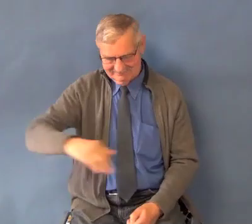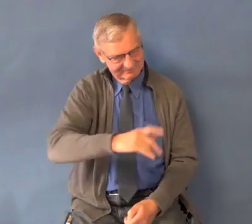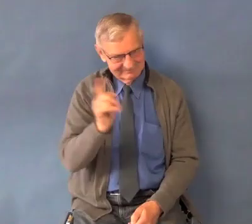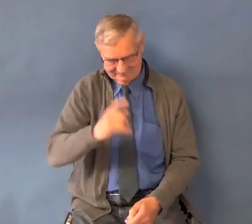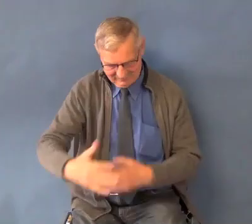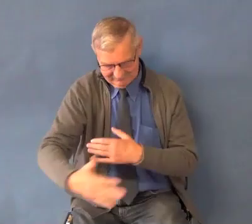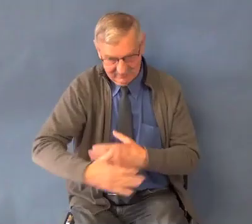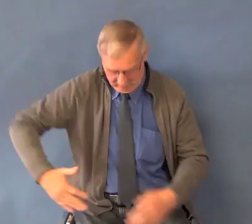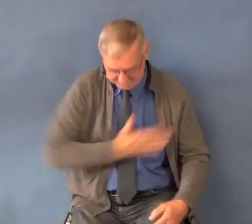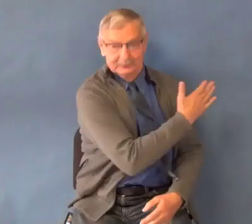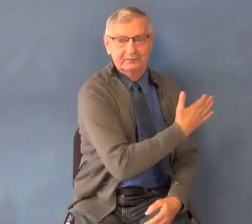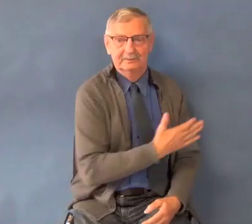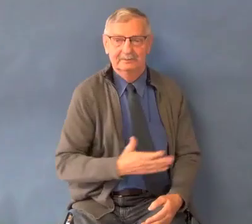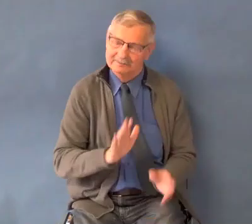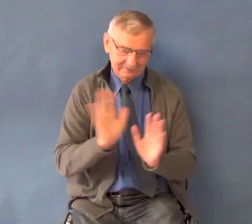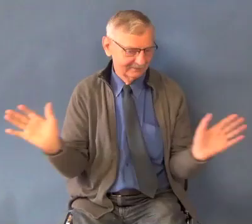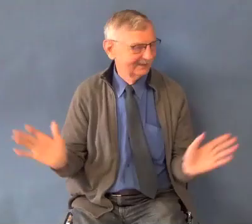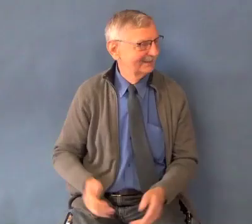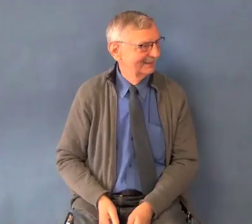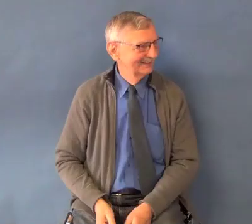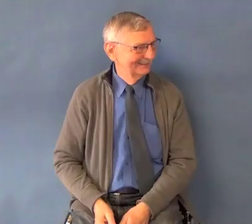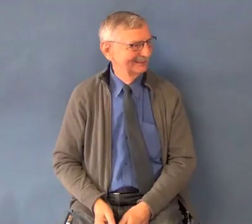Nie wolno chodzić zbyt blisko, coś może szybko przejechać!